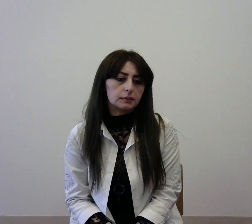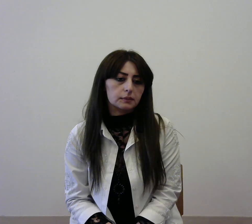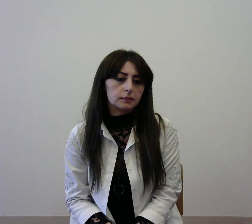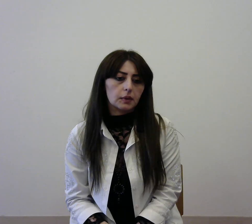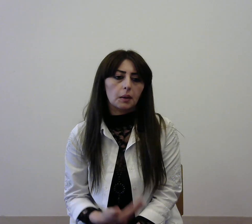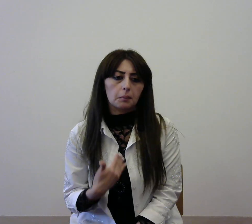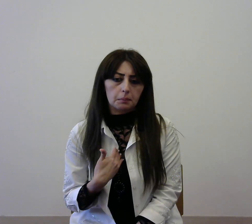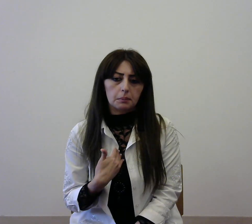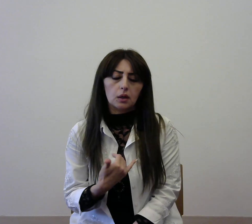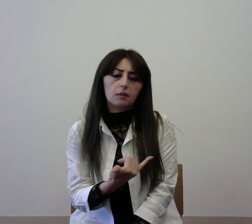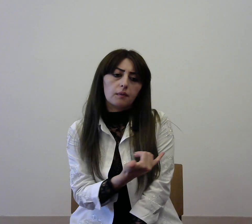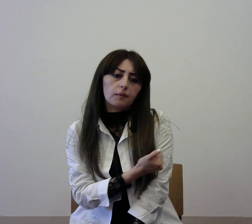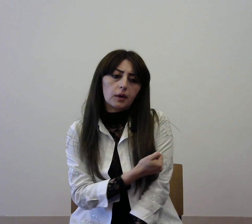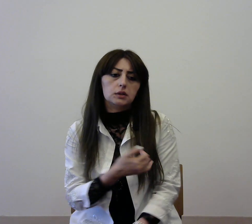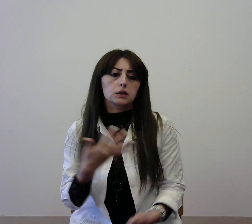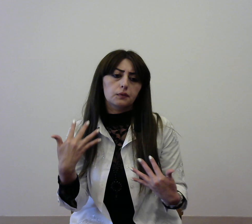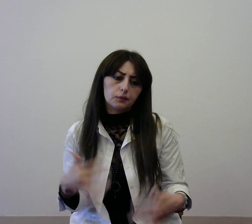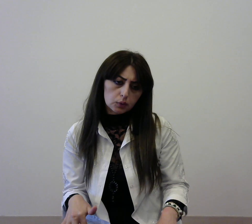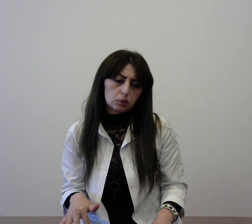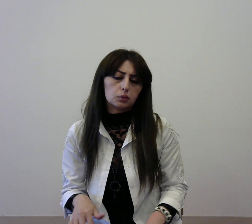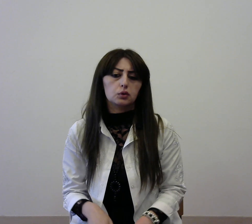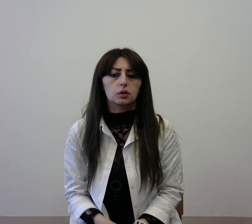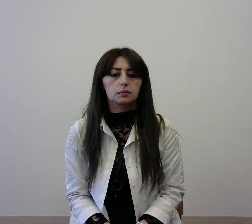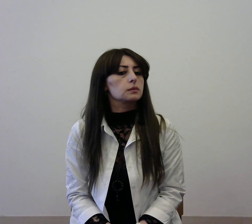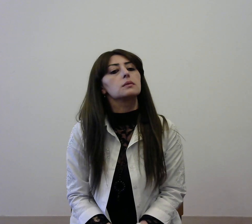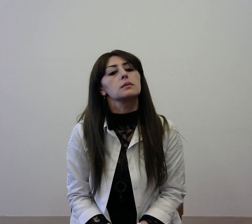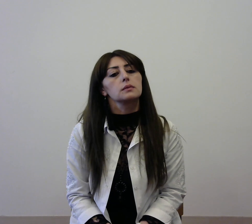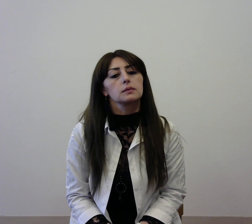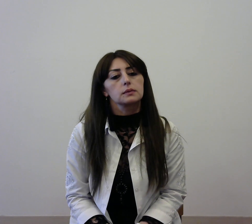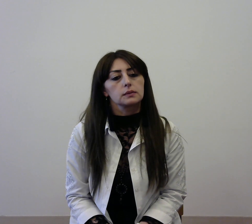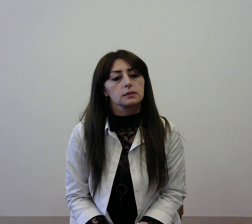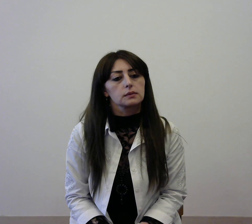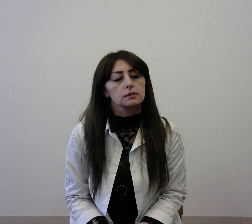Mən vaksin vurdurmuşam